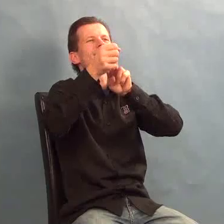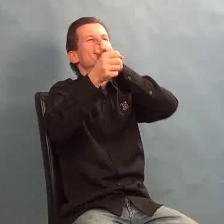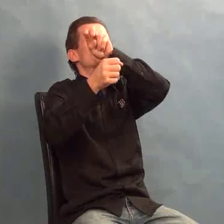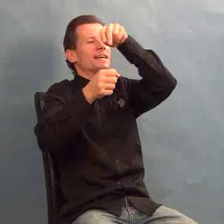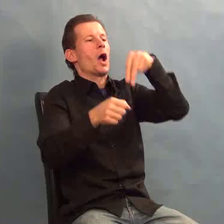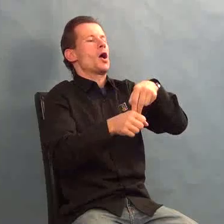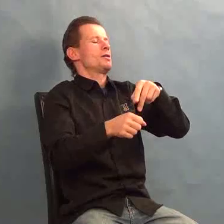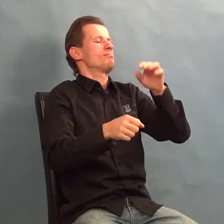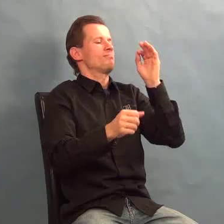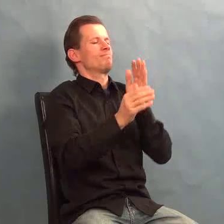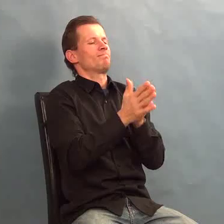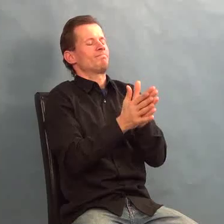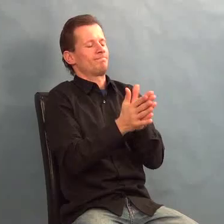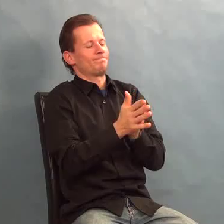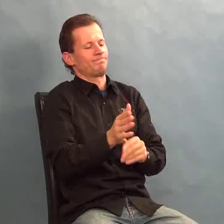Kot stanął na rurze i zacierał ręce z radości.